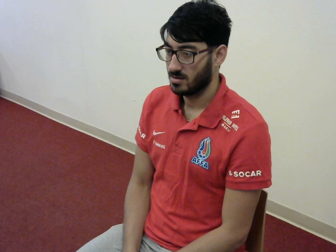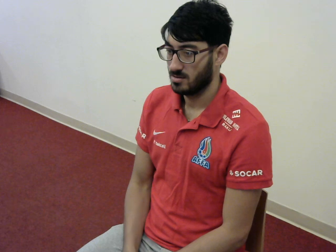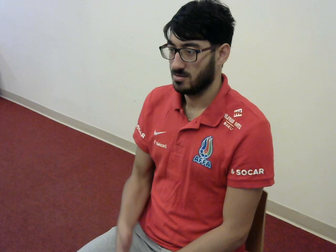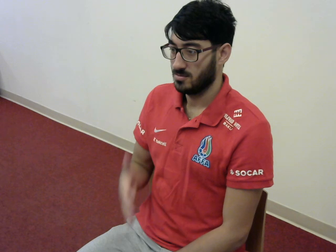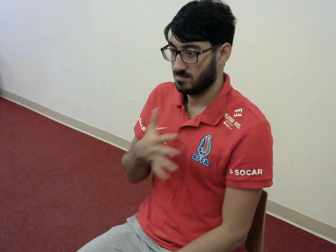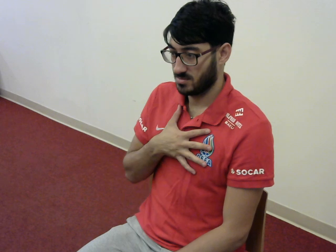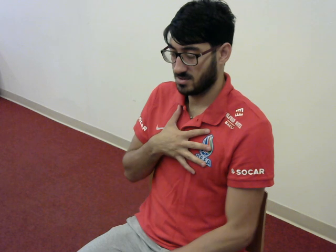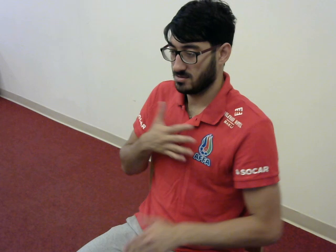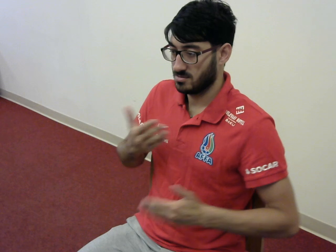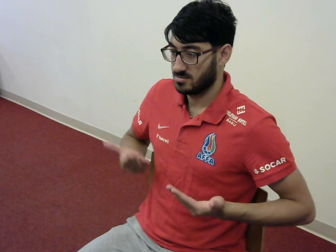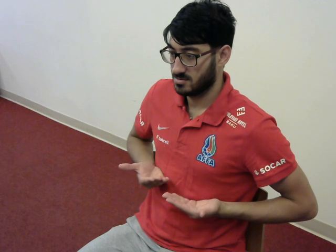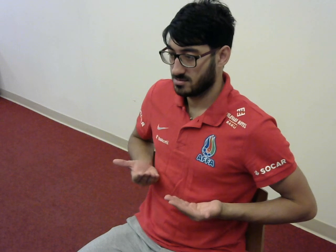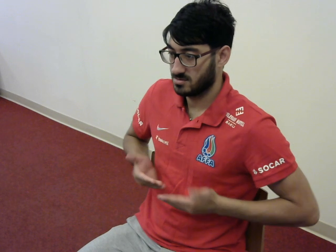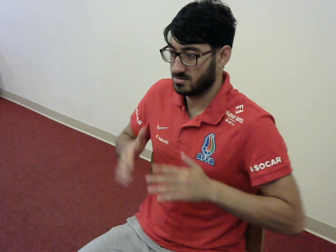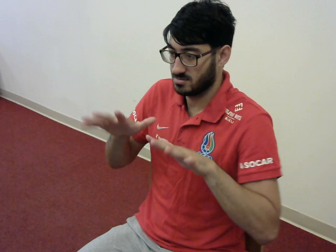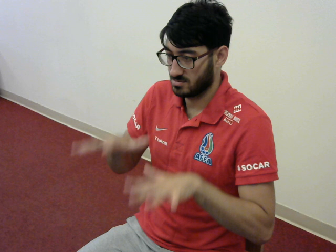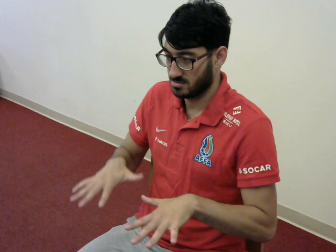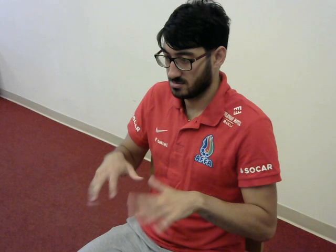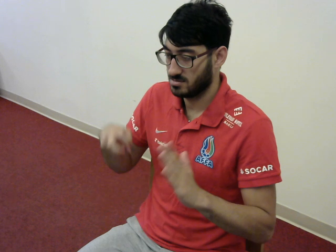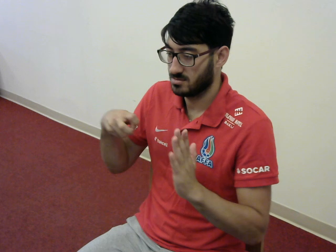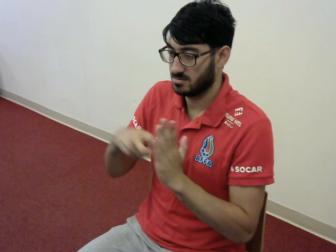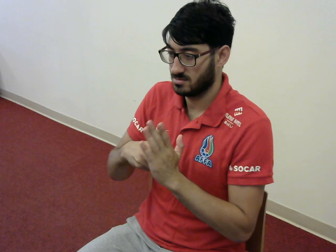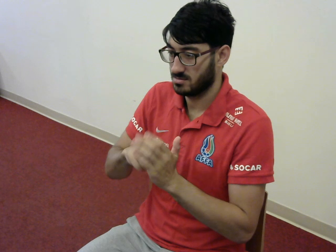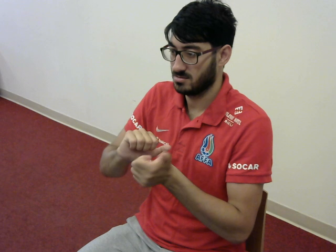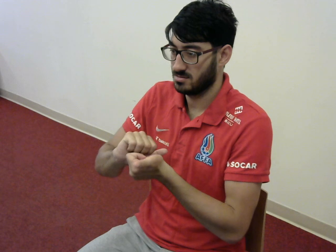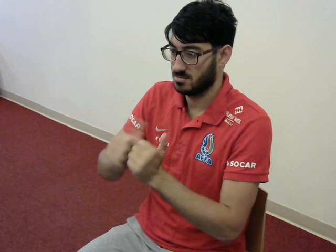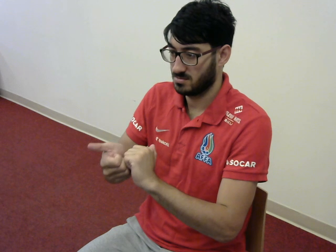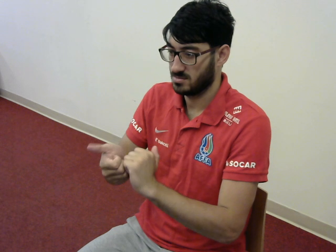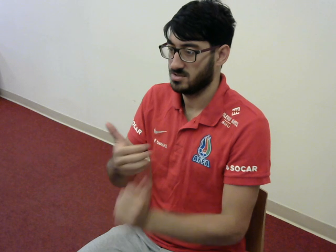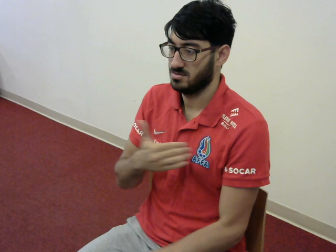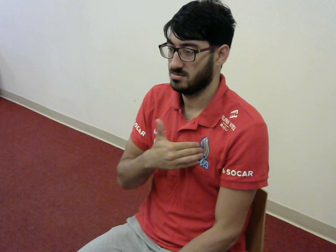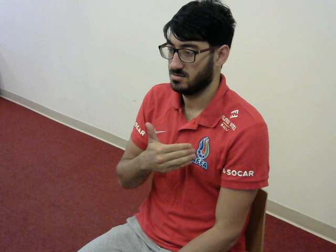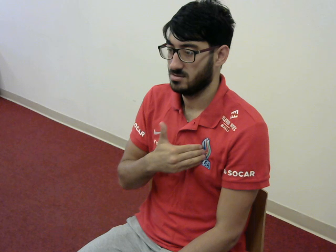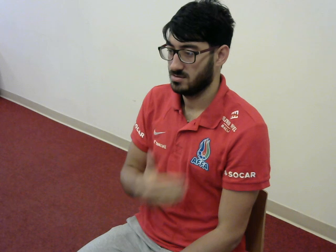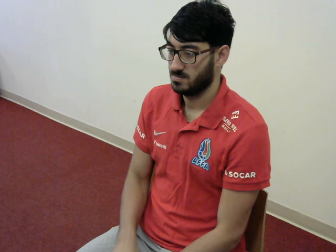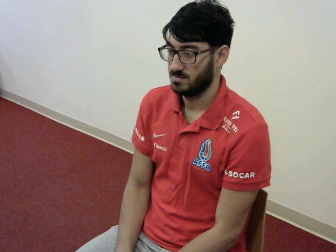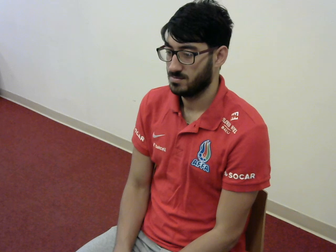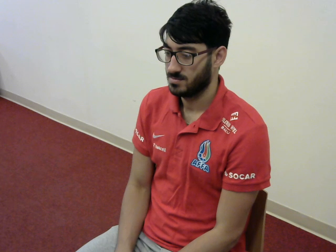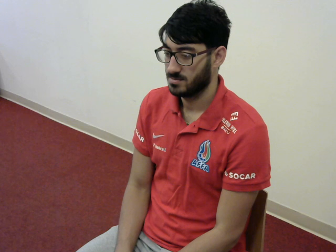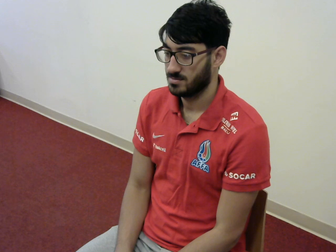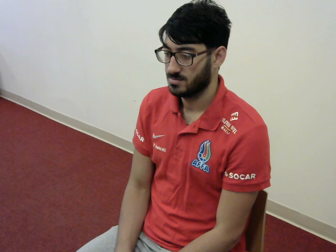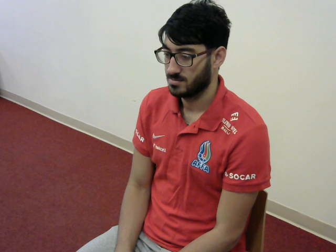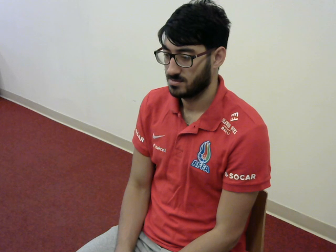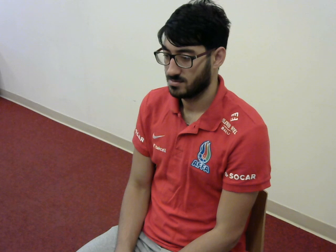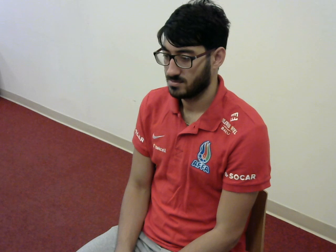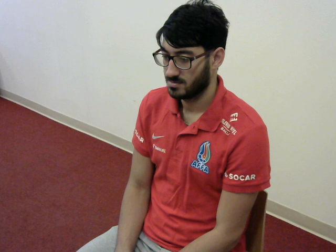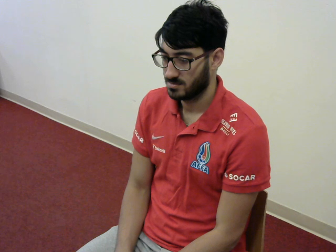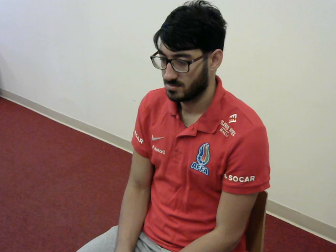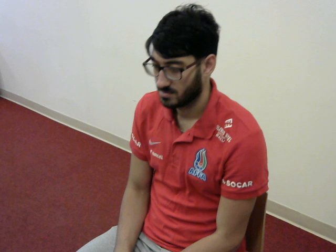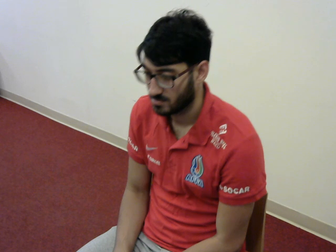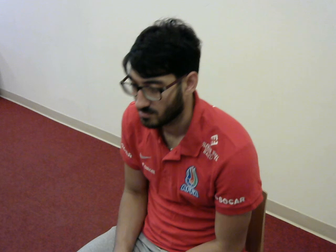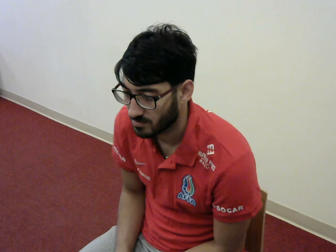Mən yaşayış yeri qeydiyyatımı dəyişmək istəyirəm